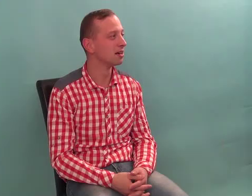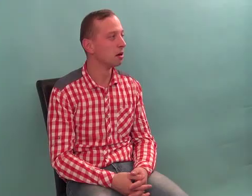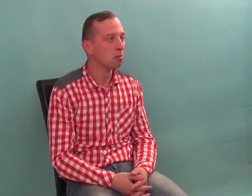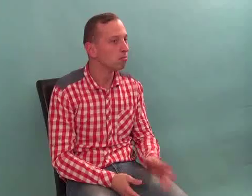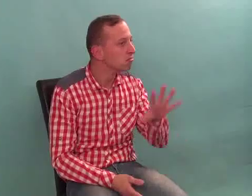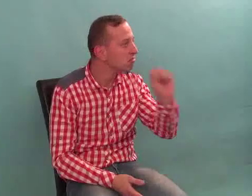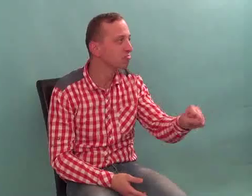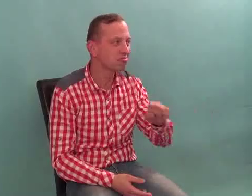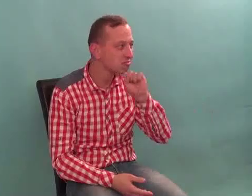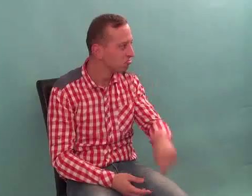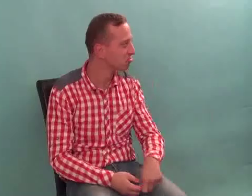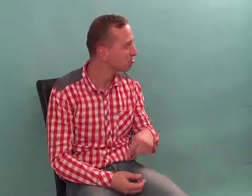Nigdy czegoś takiego nie widziałem.